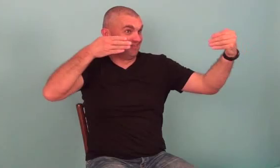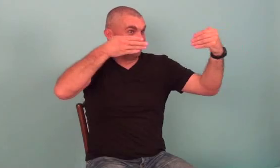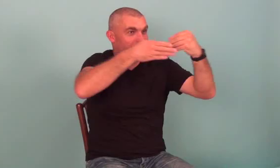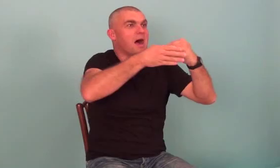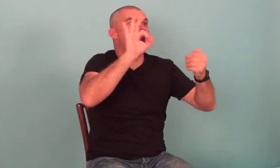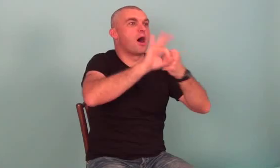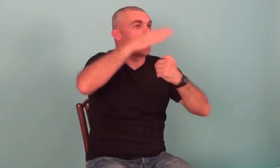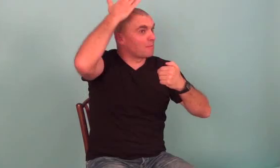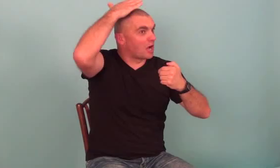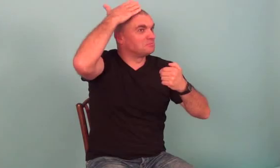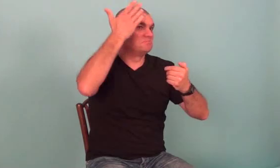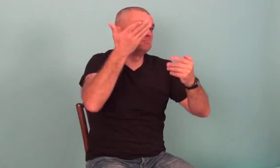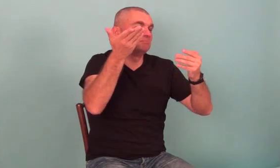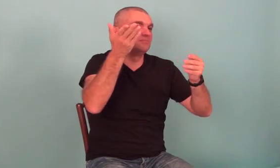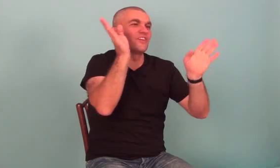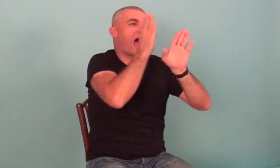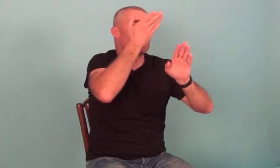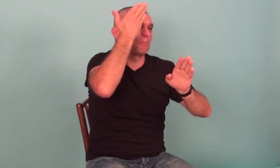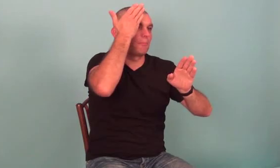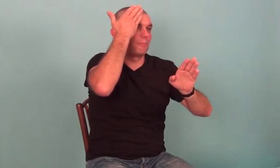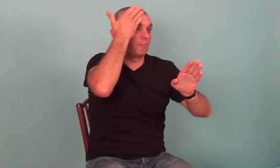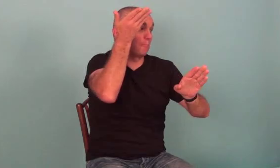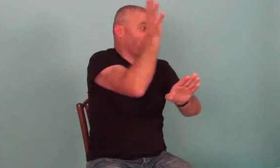Wiatr zwiał kapelusz z głowy.